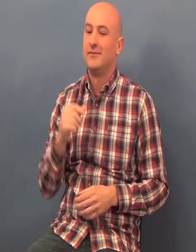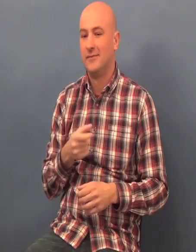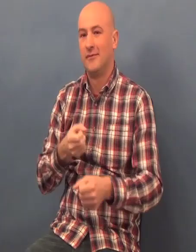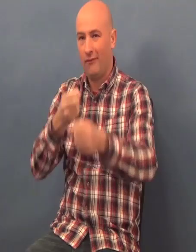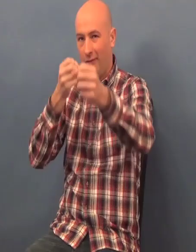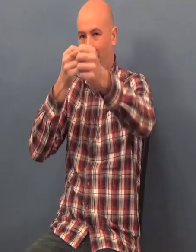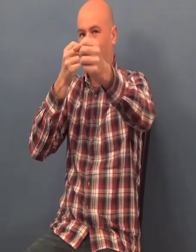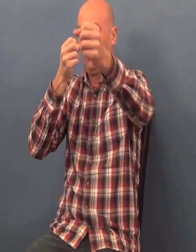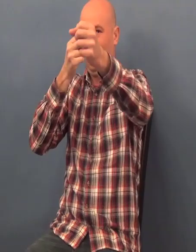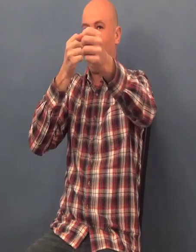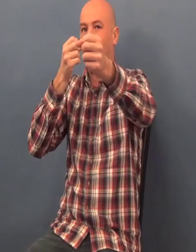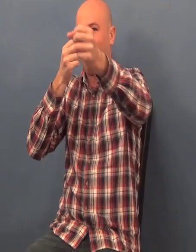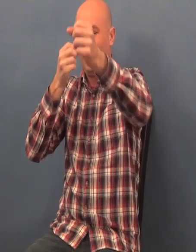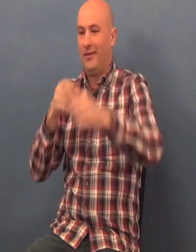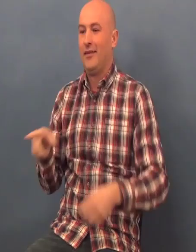Mała próbuje strzelać.